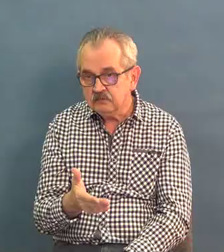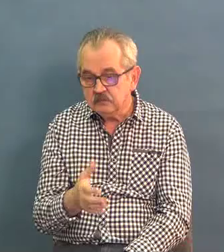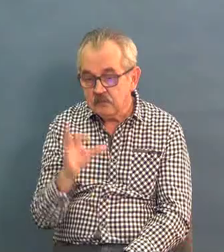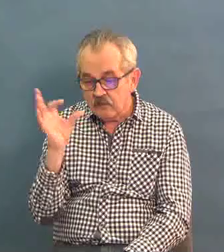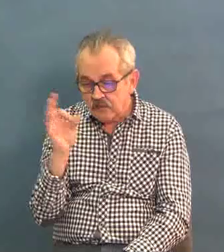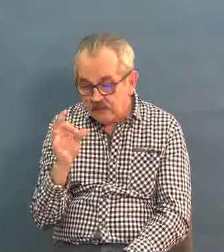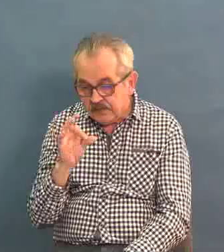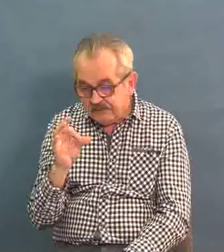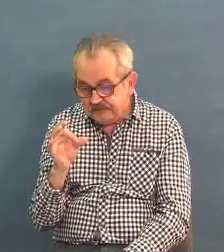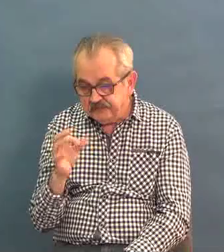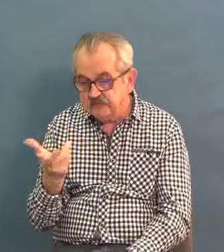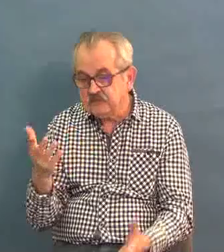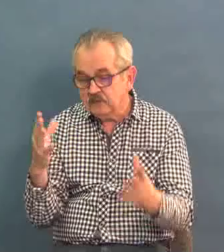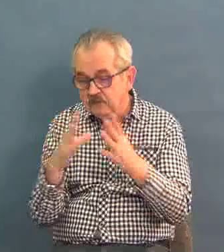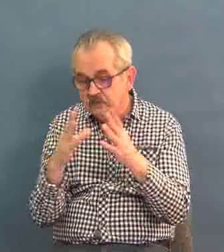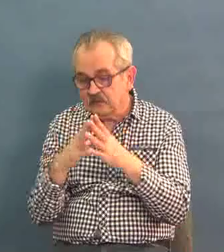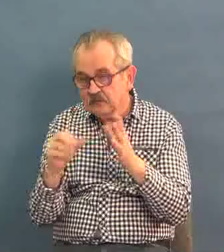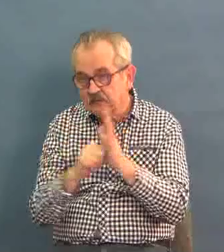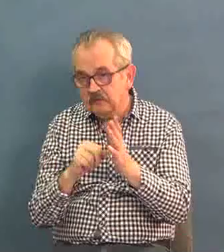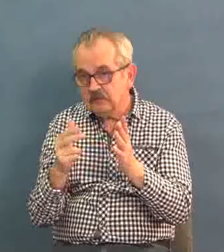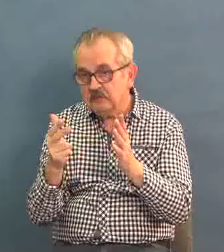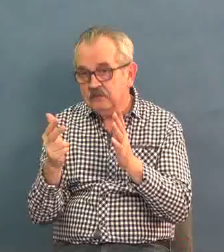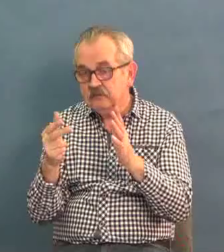Środa, od dziesiątej do osiemnastej...